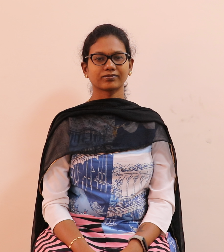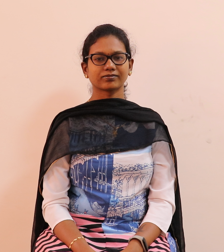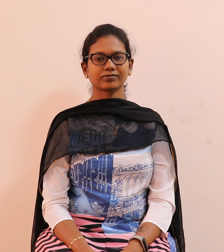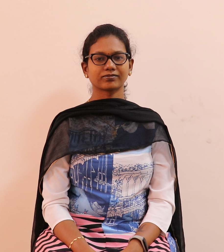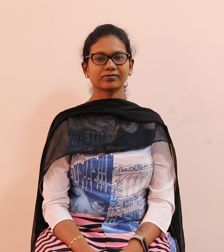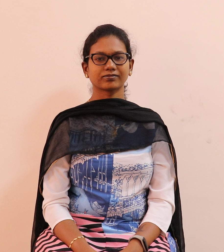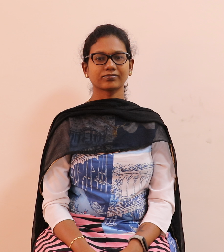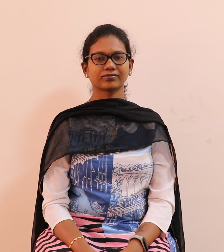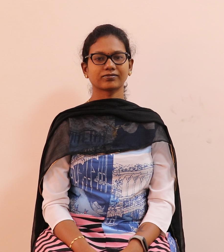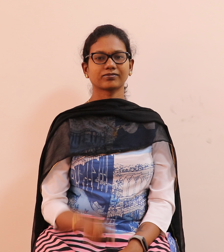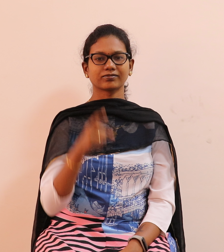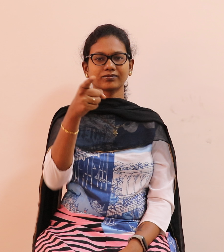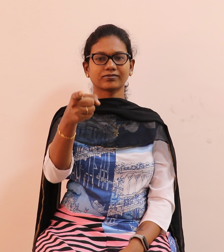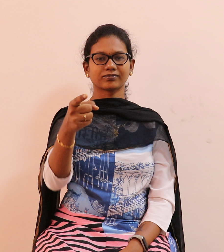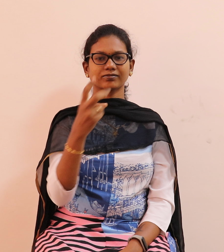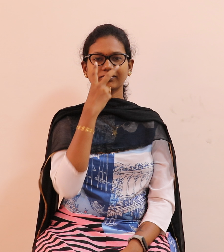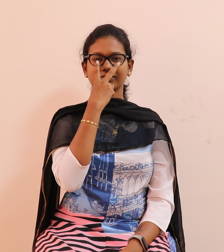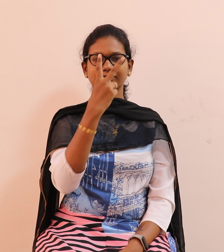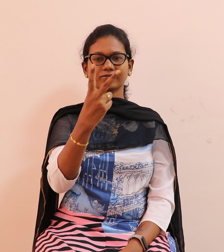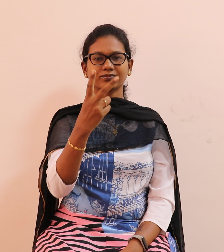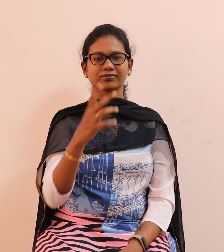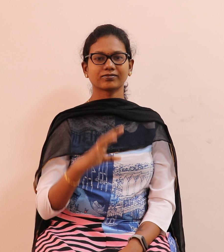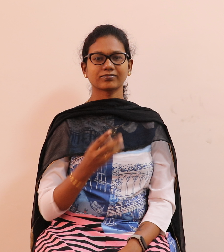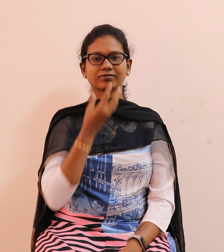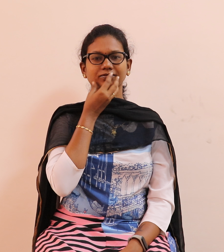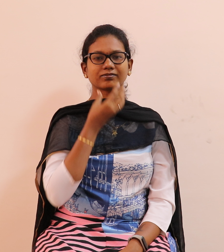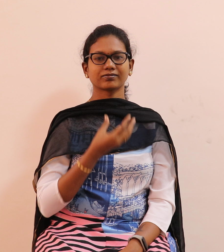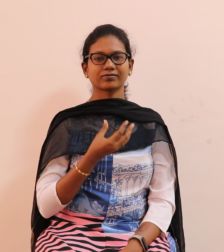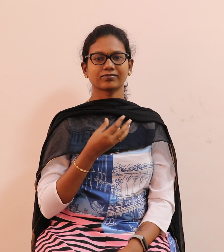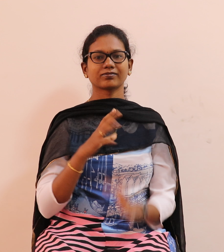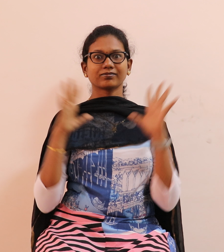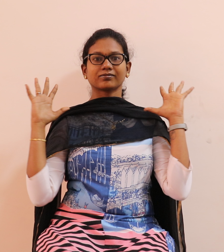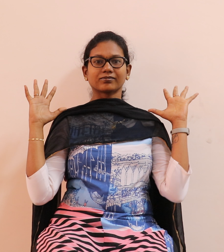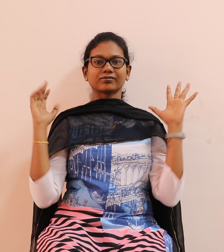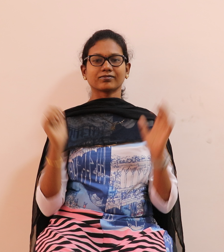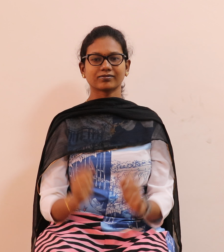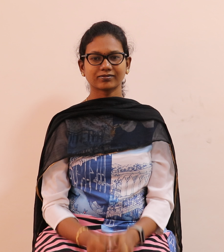i am afraid of that